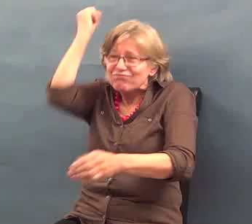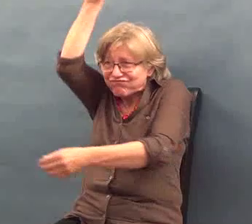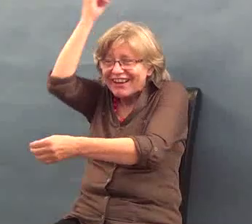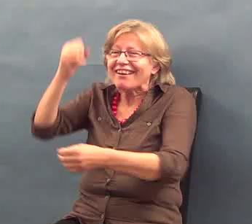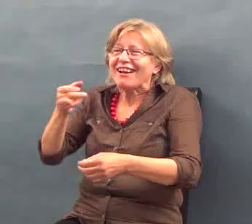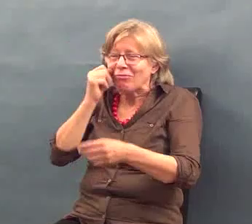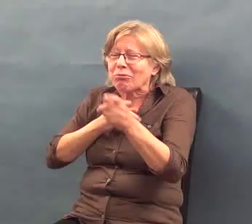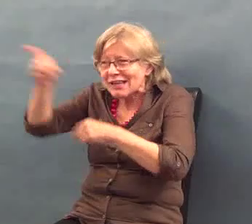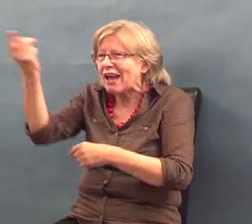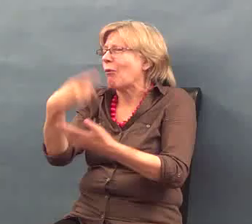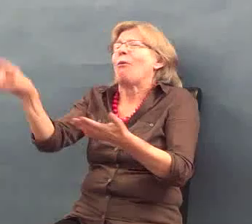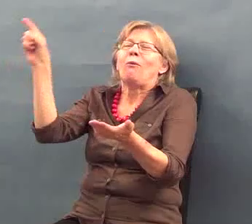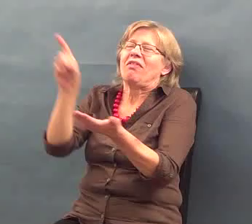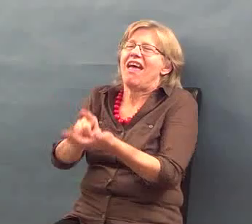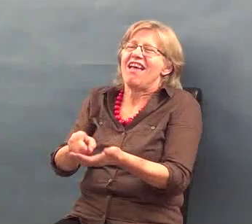Kot uciekł, nie udało się.